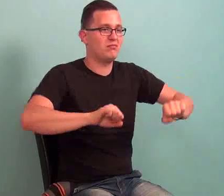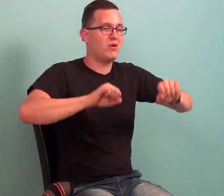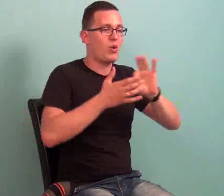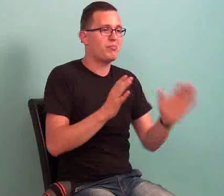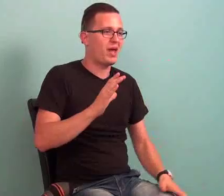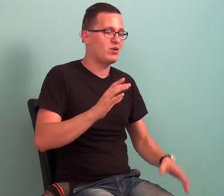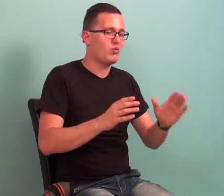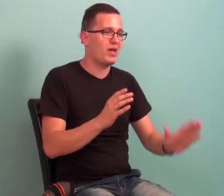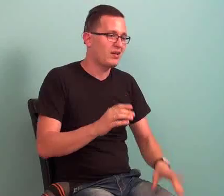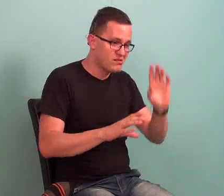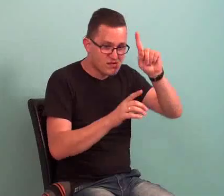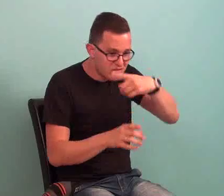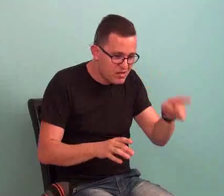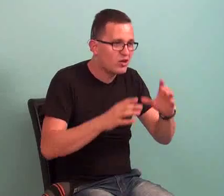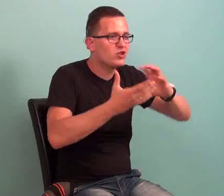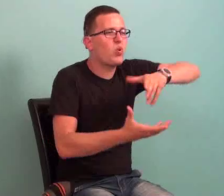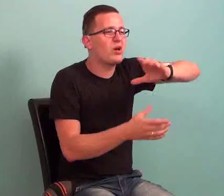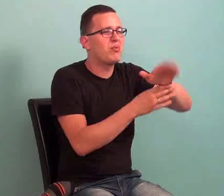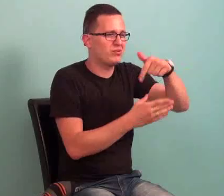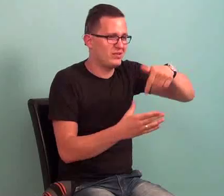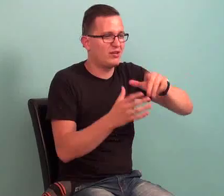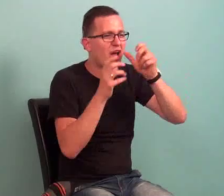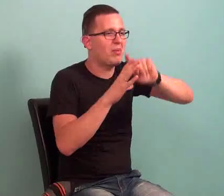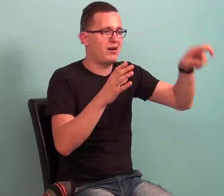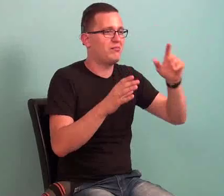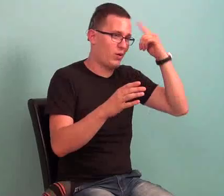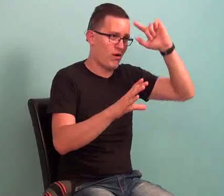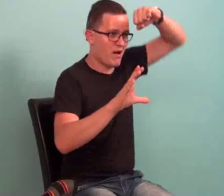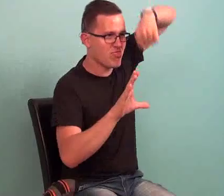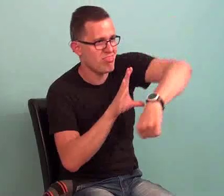Pies wkłada głowę do pustego słoika, w którym była żaba.